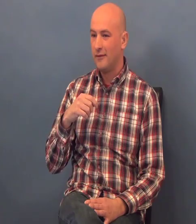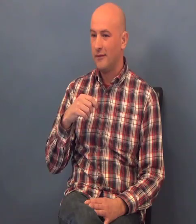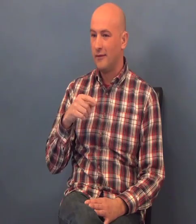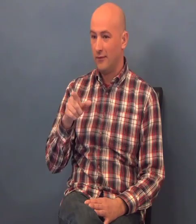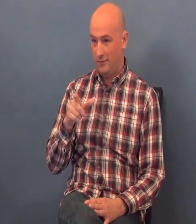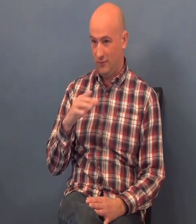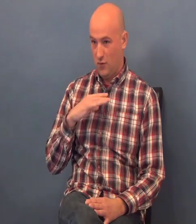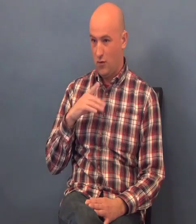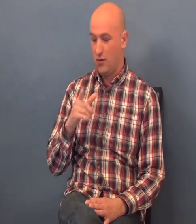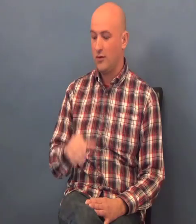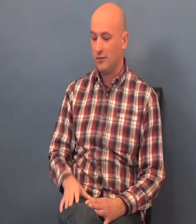Masz wolne?